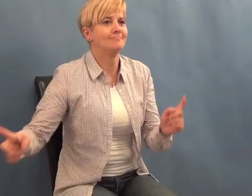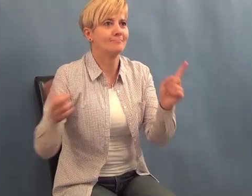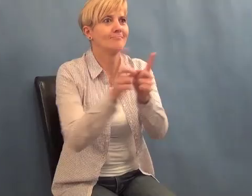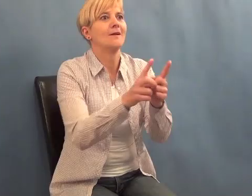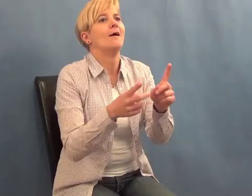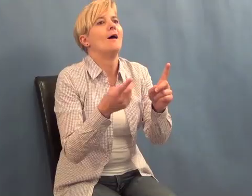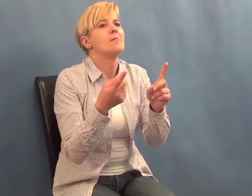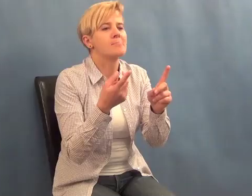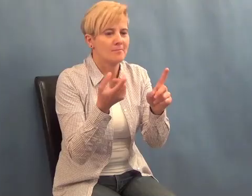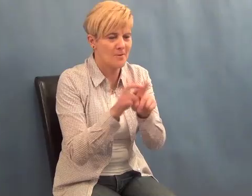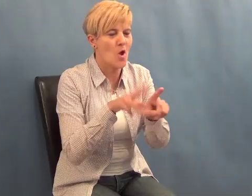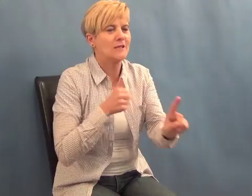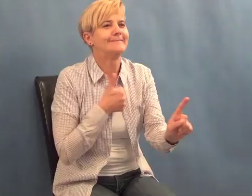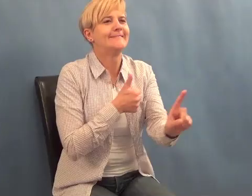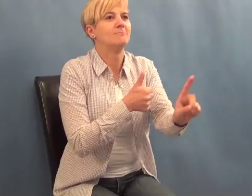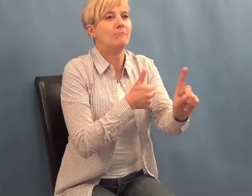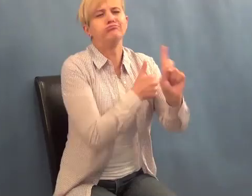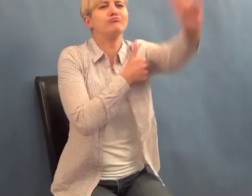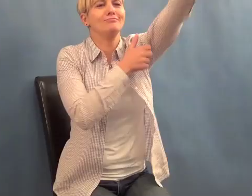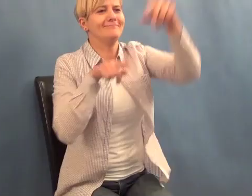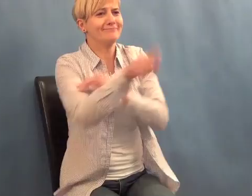Spotykają się, policjant idzie za nimi, uciekają.